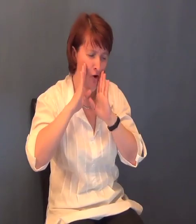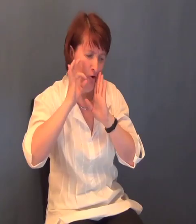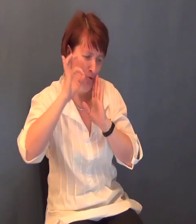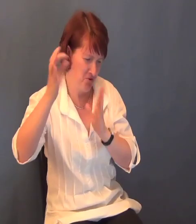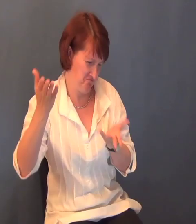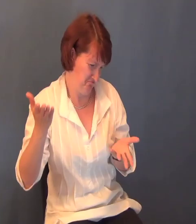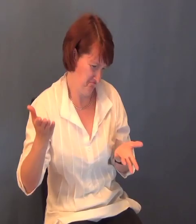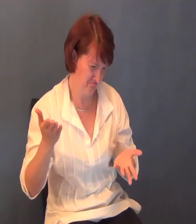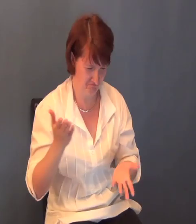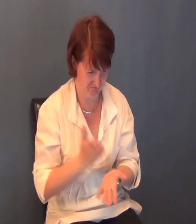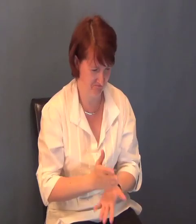Nie wiem i już.